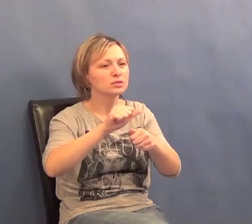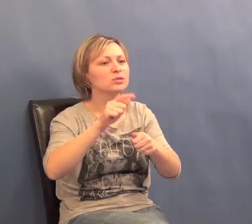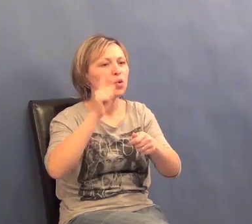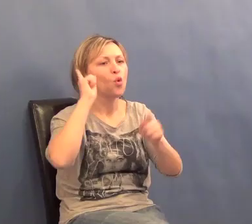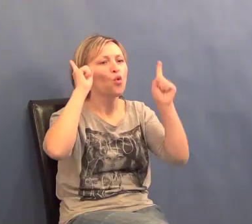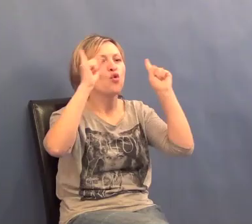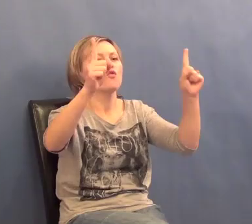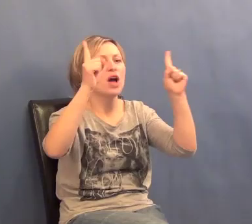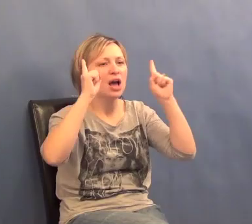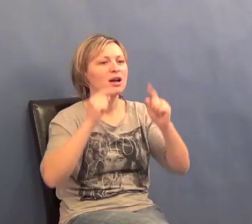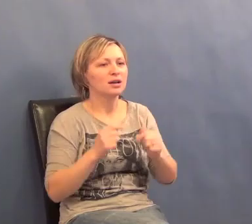Tak, uwaga.